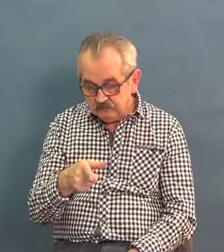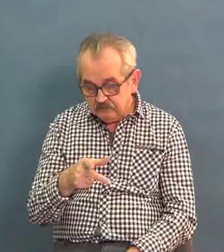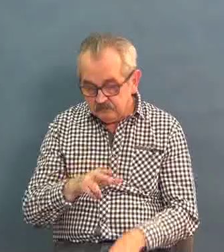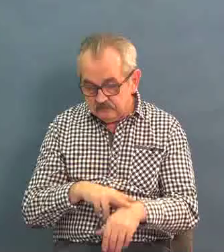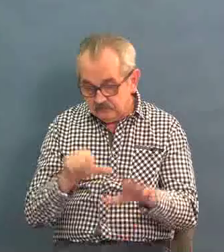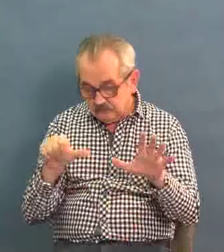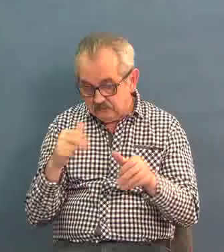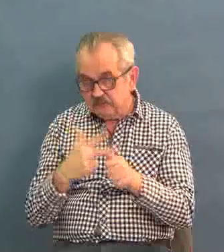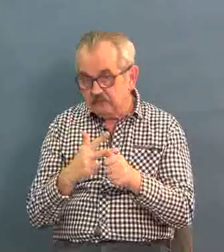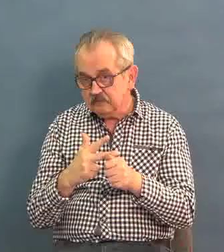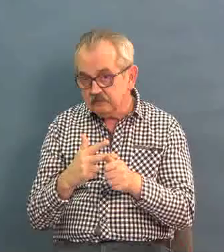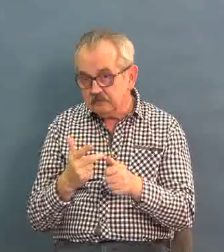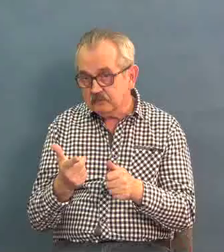Godzina szósta trzydzieści.